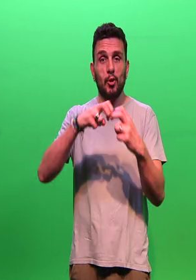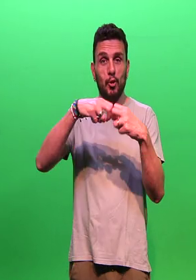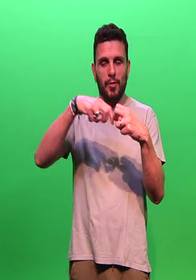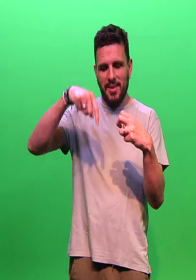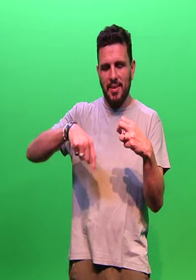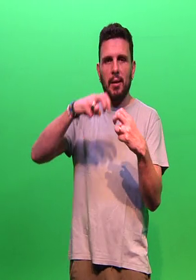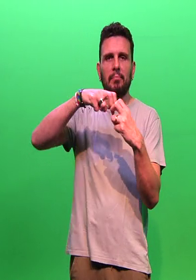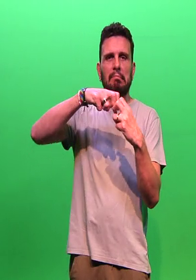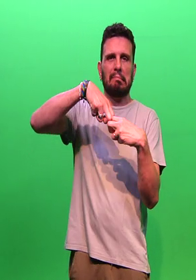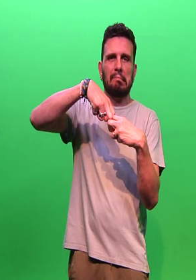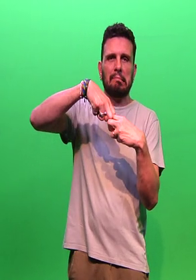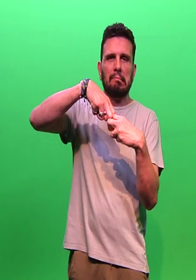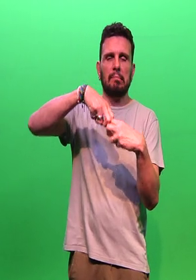Tinc el genoll trencat.